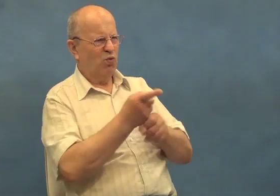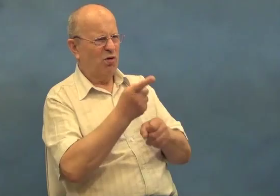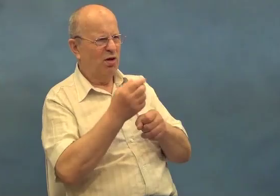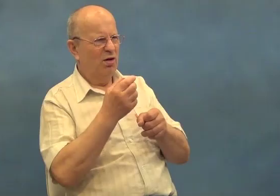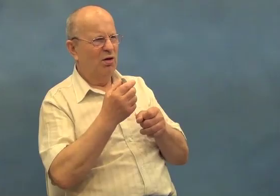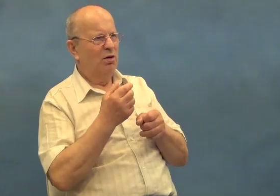Dokuczać.